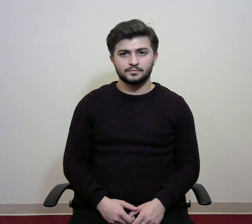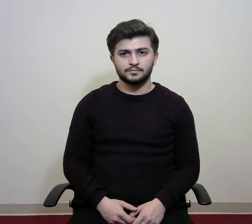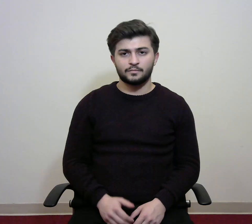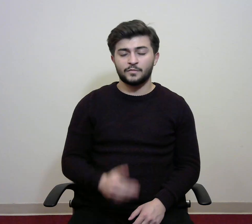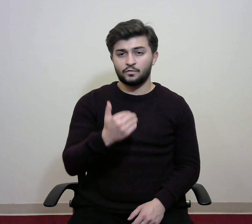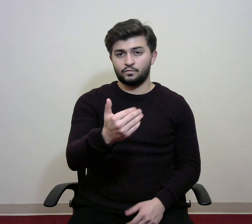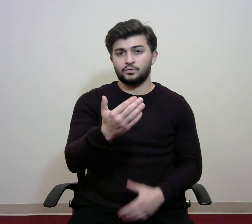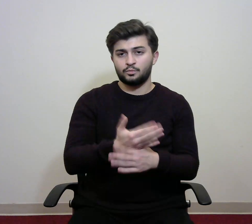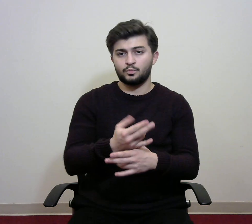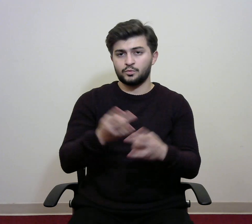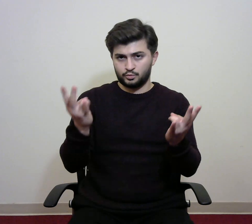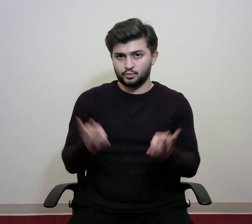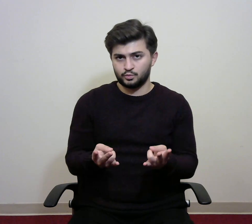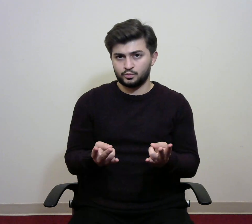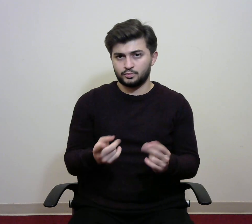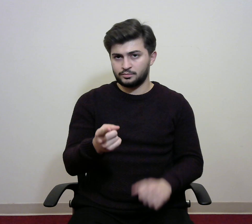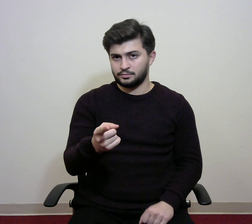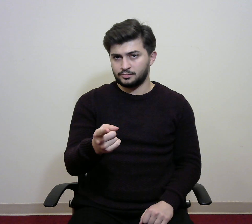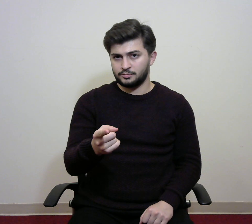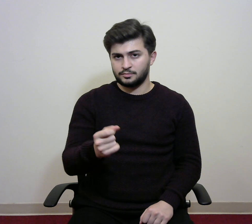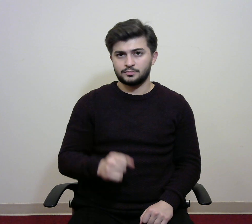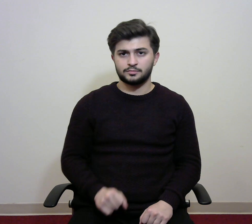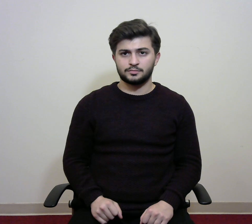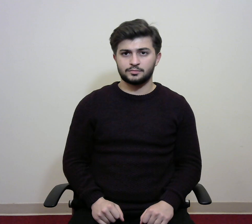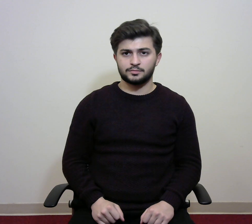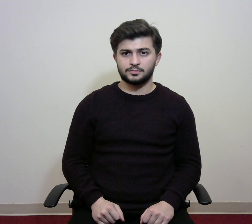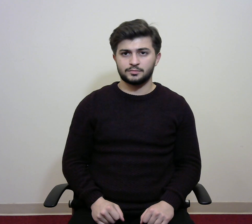Sizə kömək lazımdır mı?